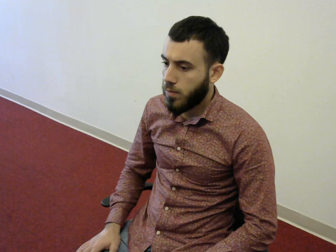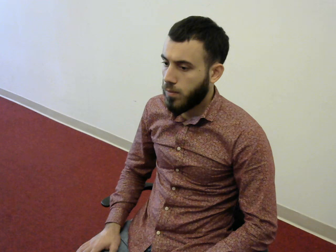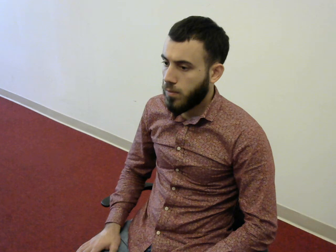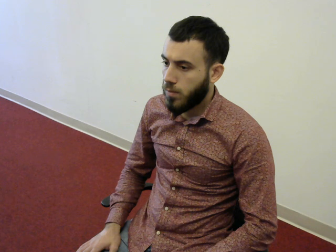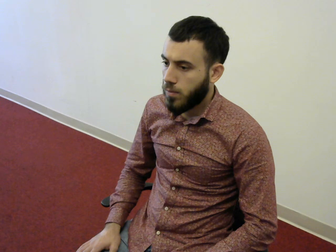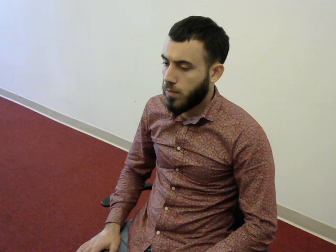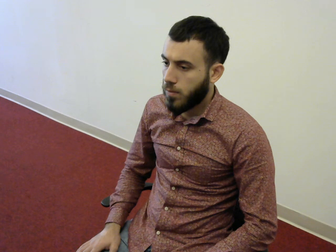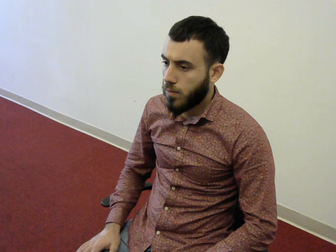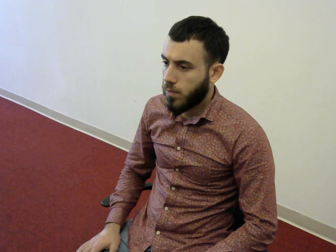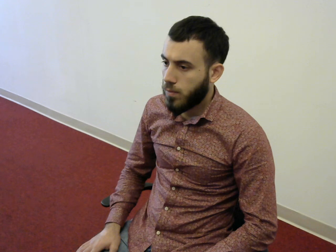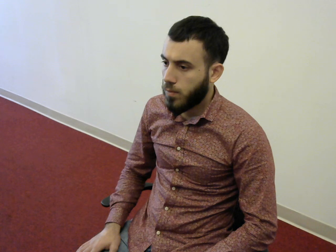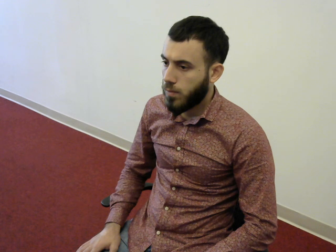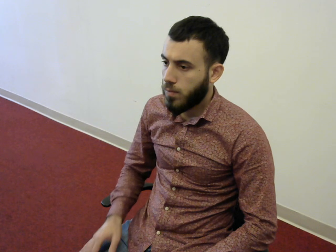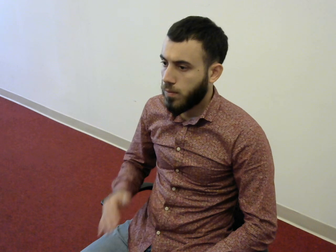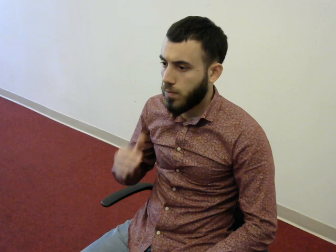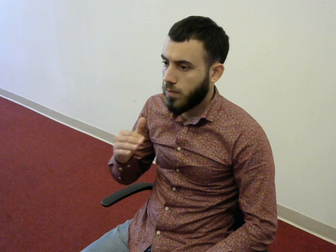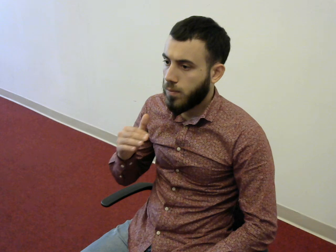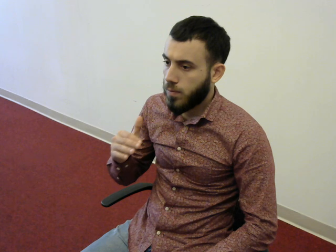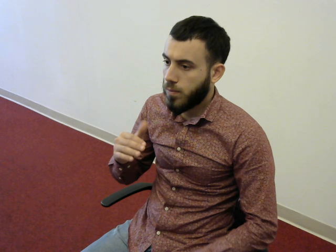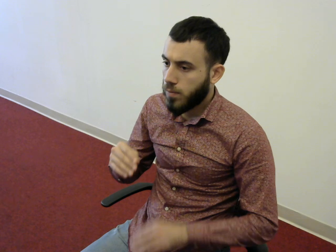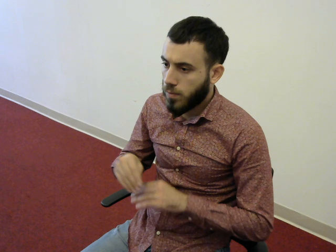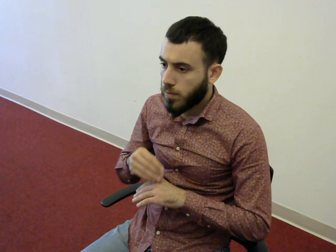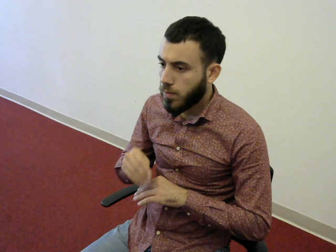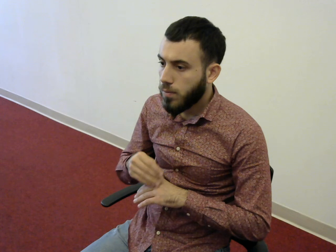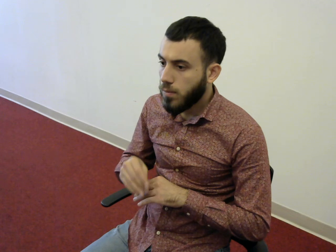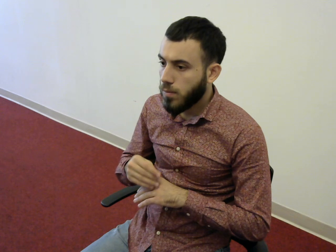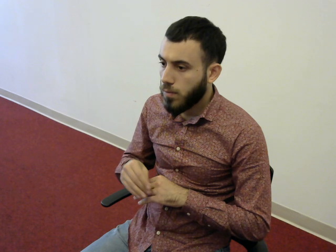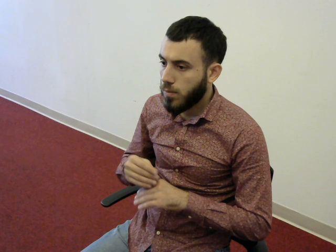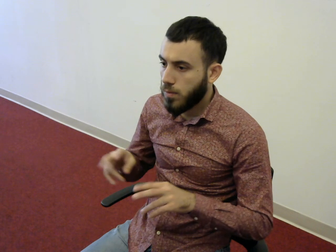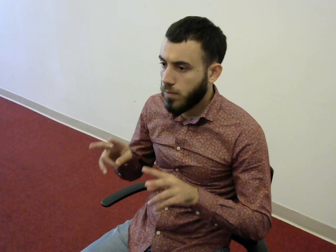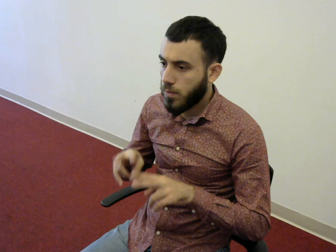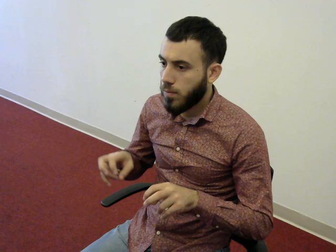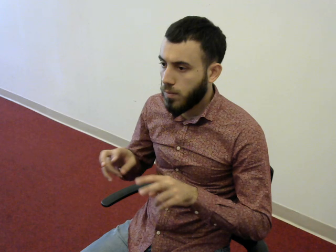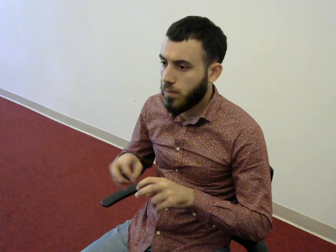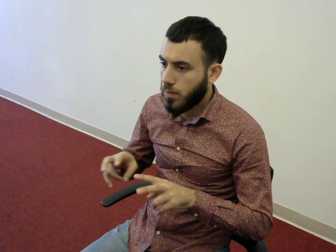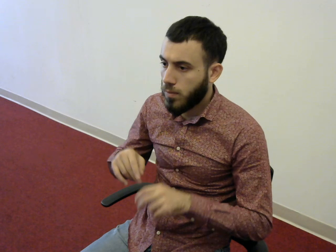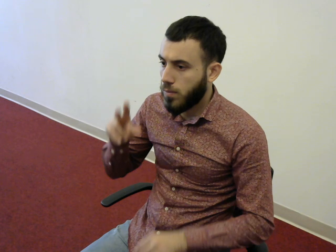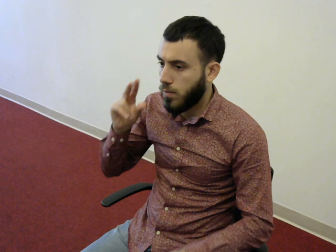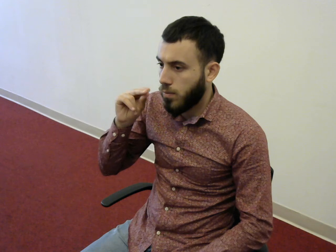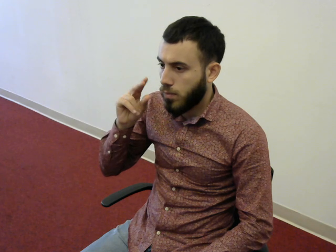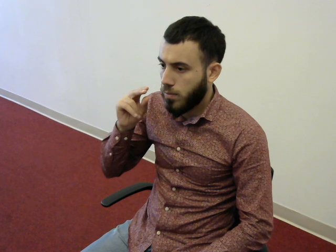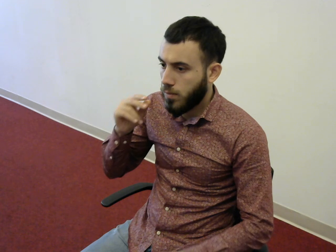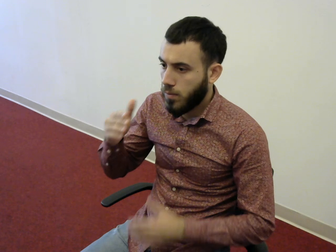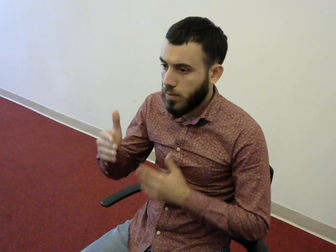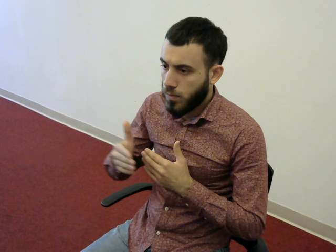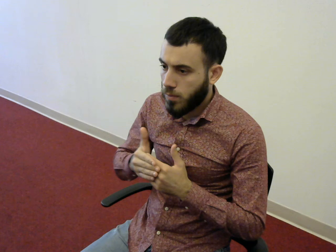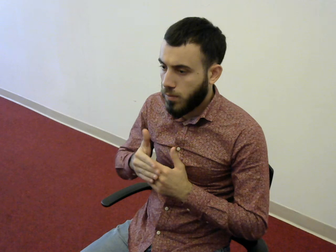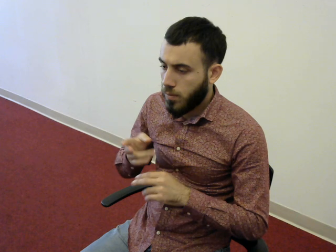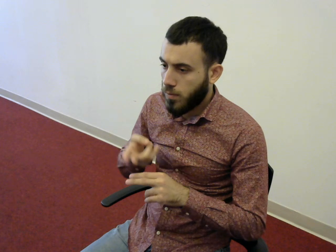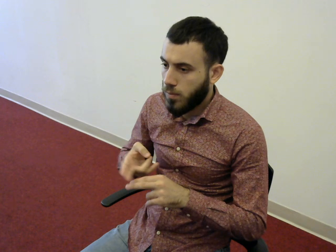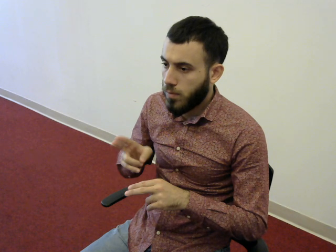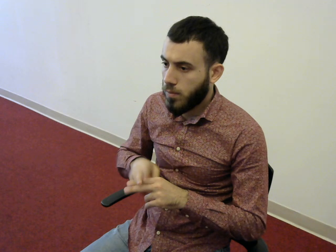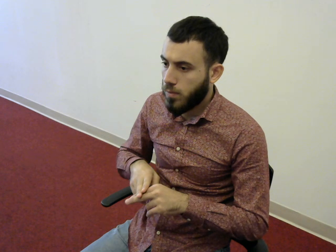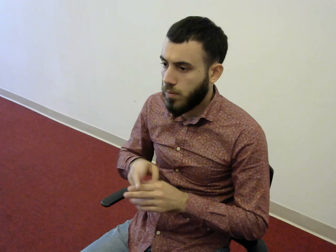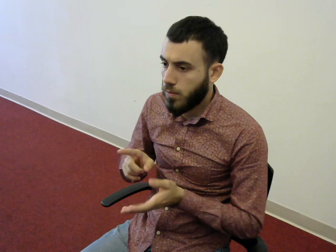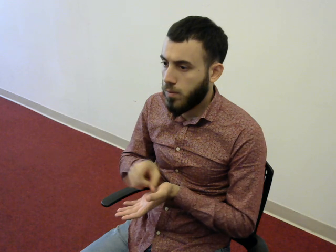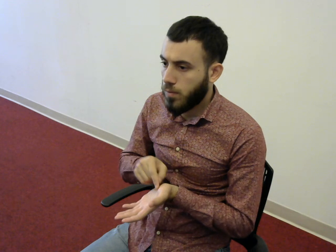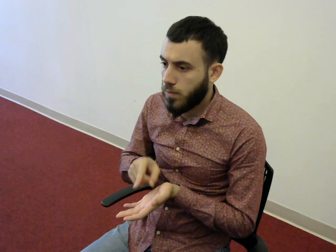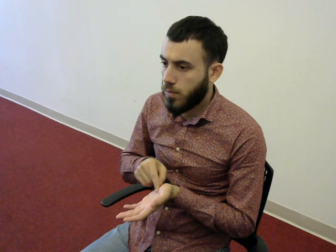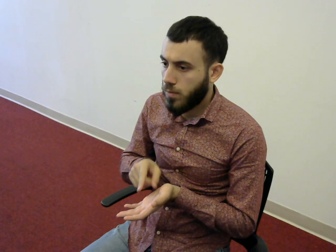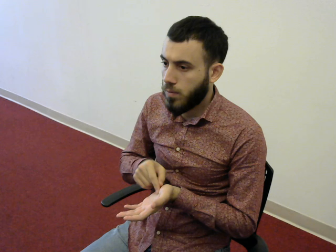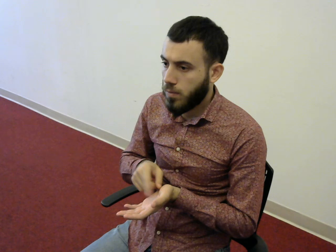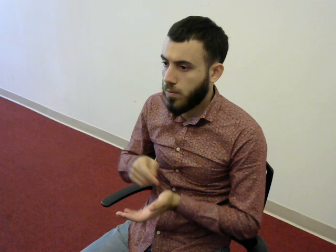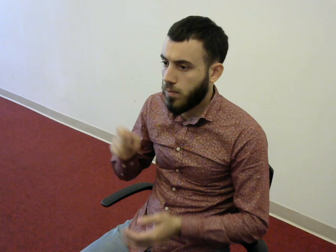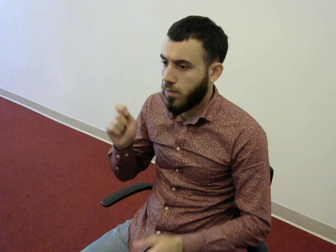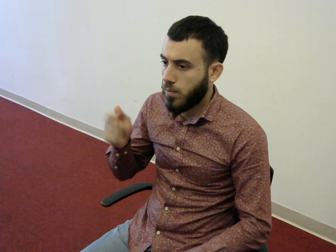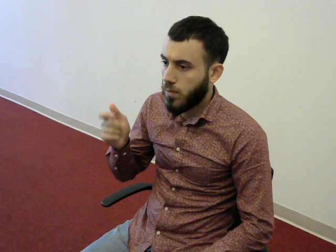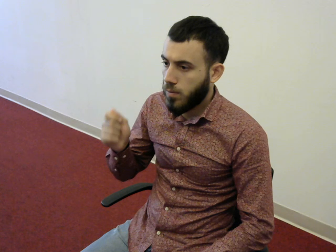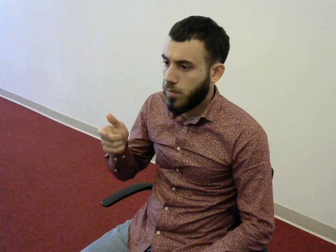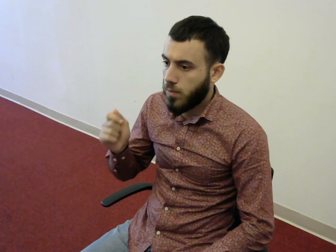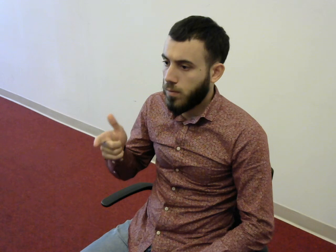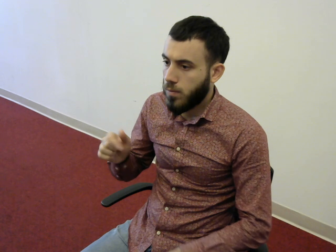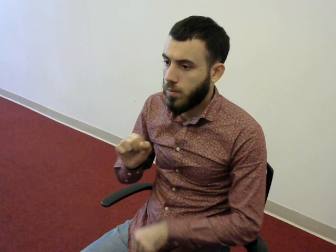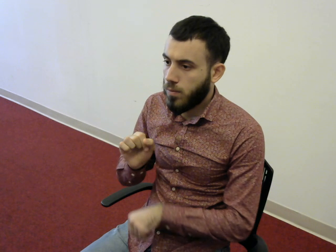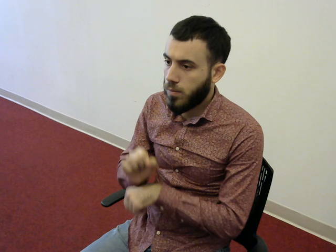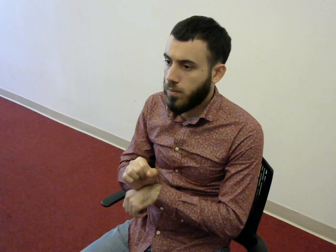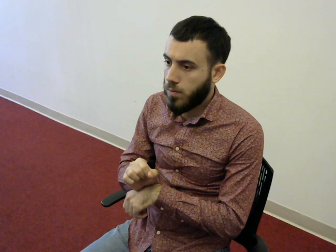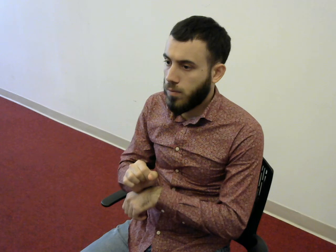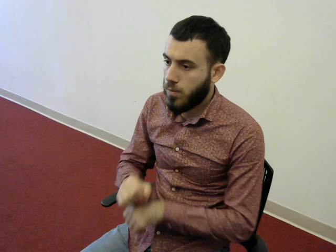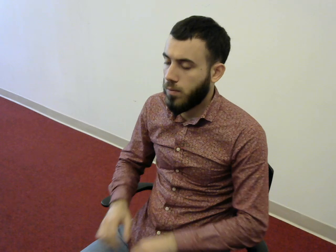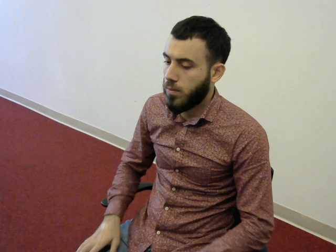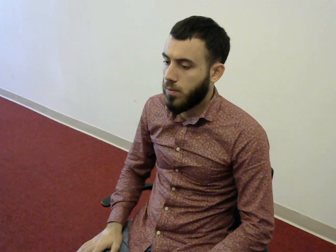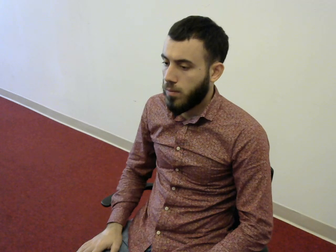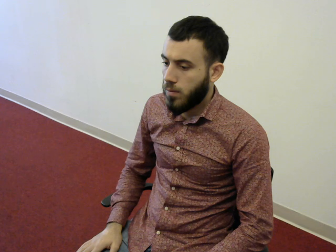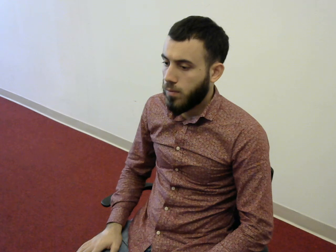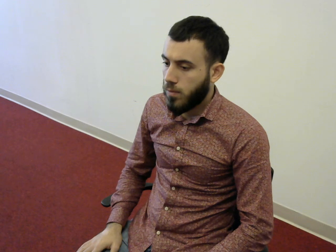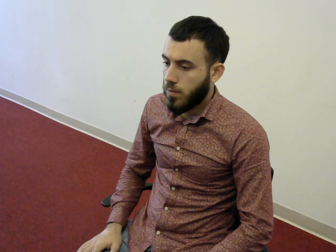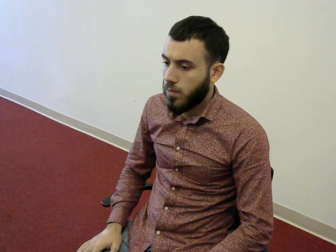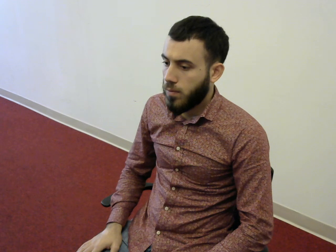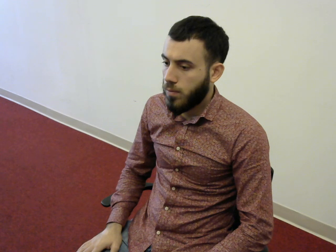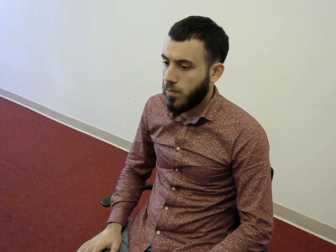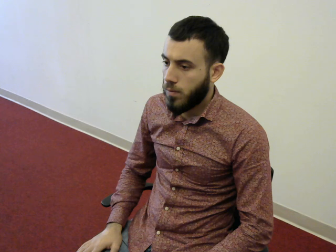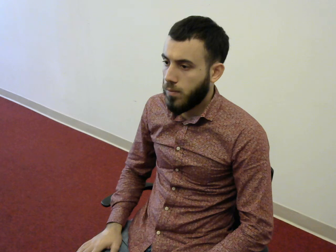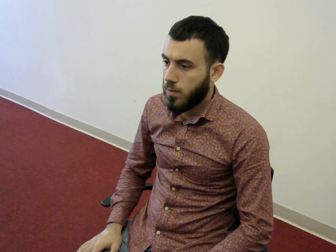Sizin həyat yoldaşınızın müayinə tarixi çatdığı üçün pensiya ödənişi dayanıb